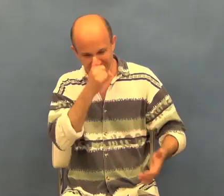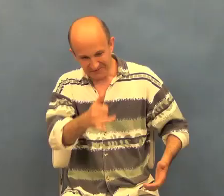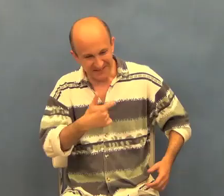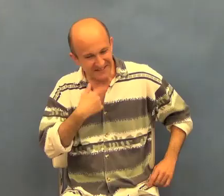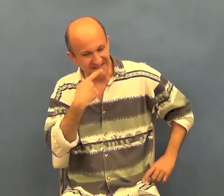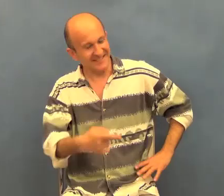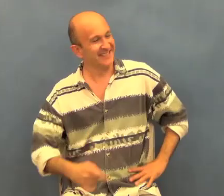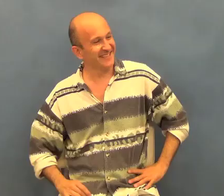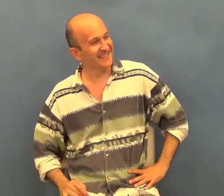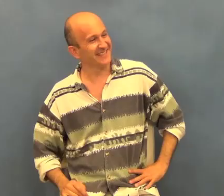Nie mogę powiedzieć.